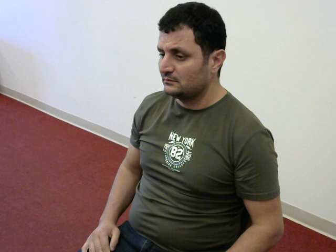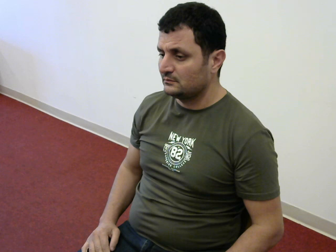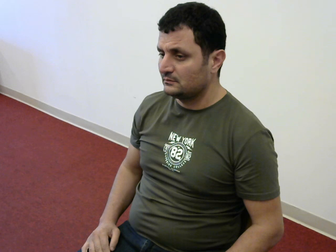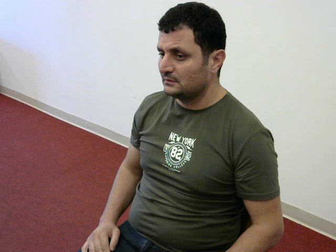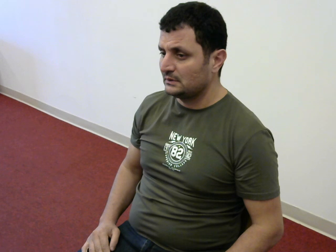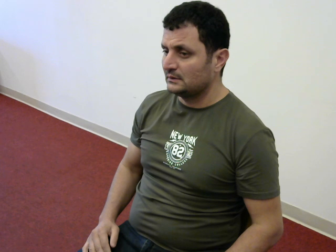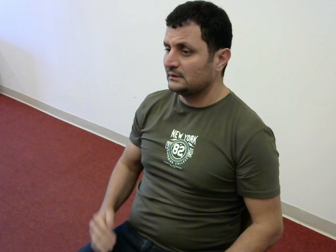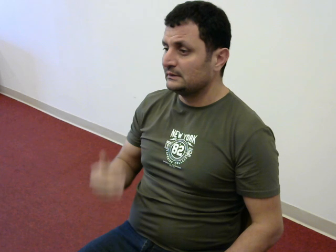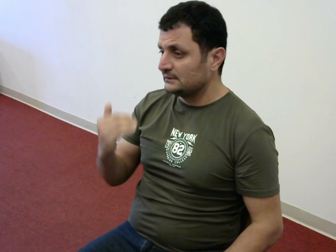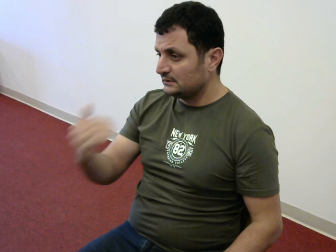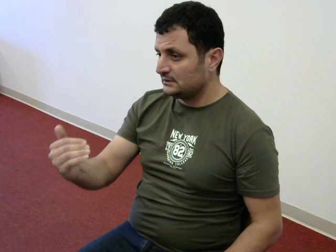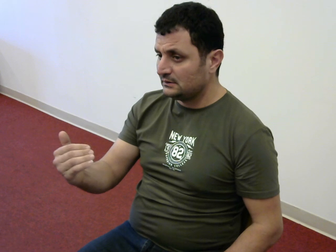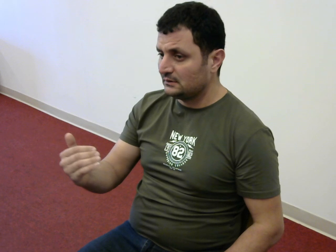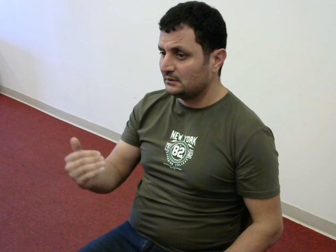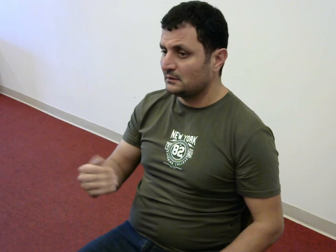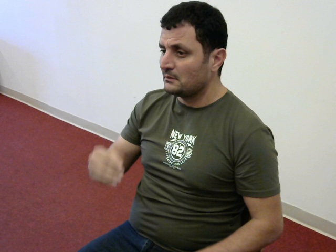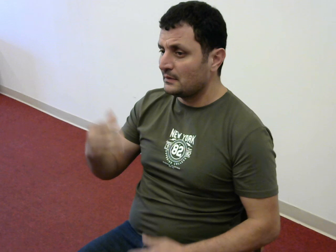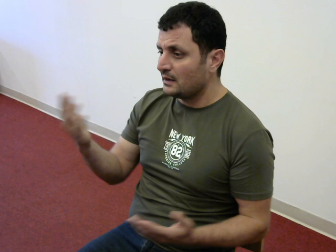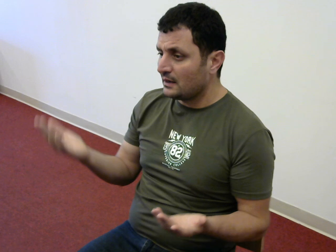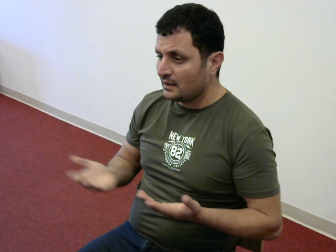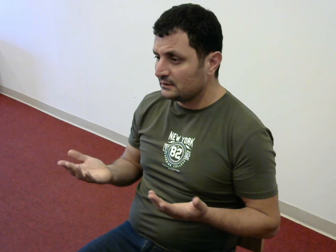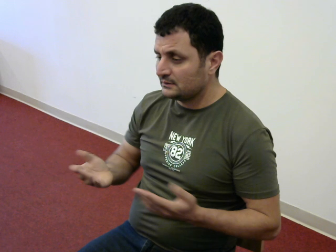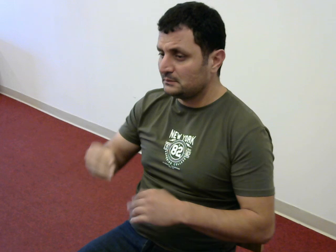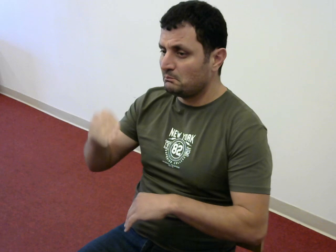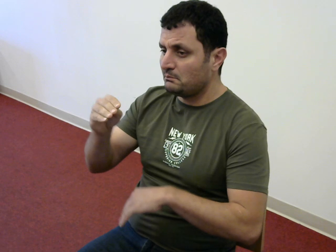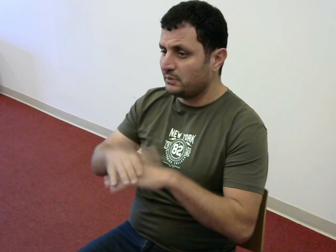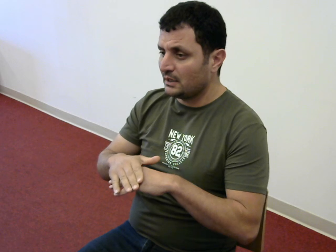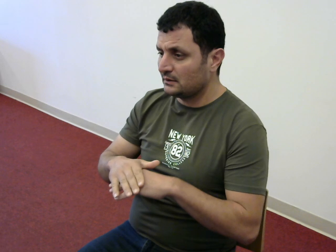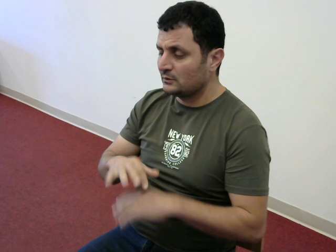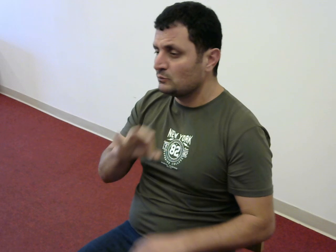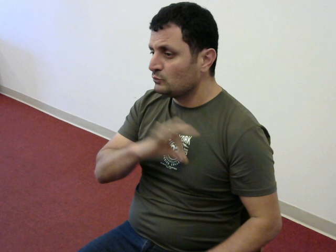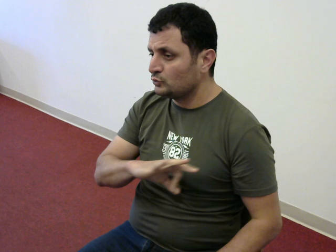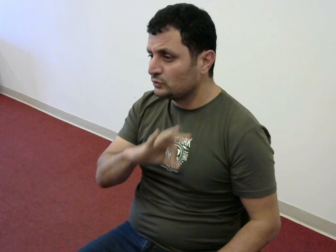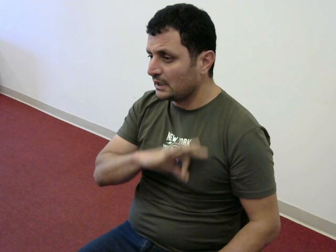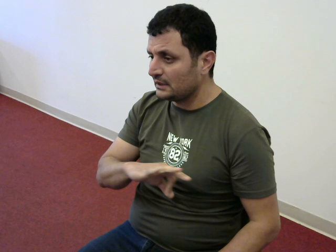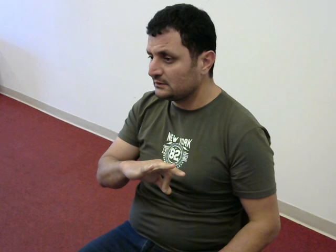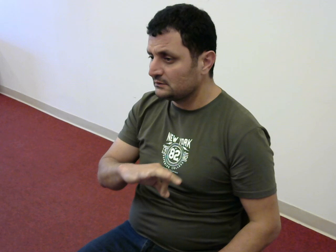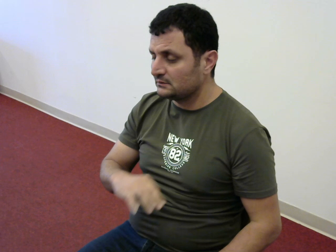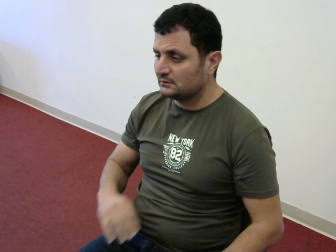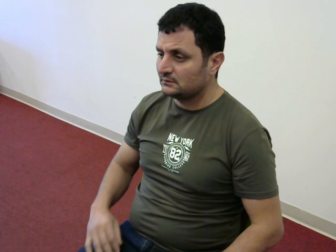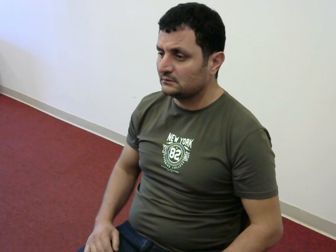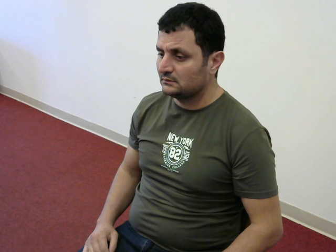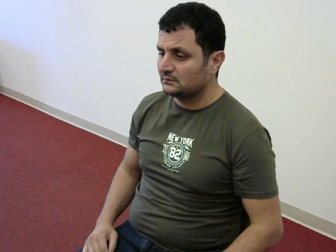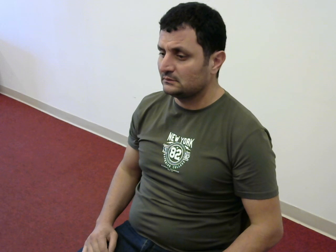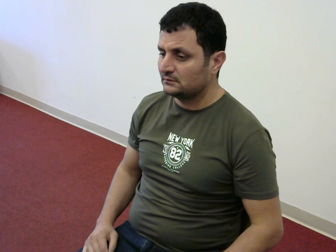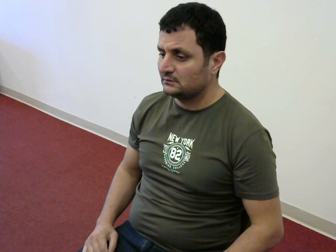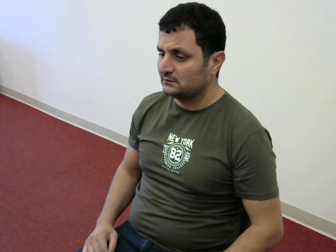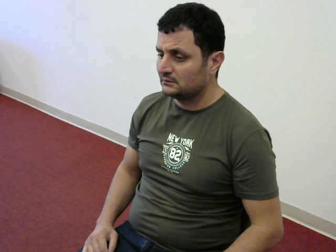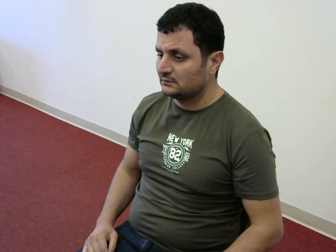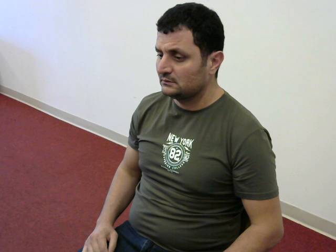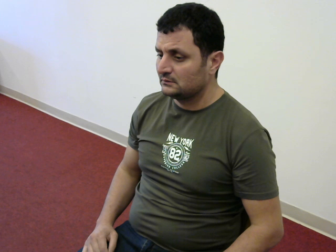Siz hansı bankın müştərisisiniz?